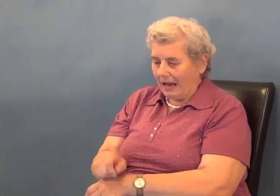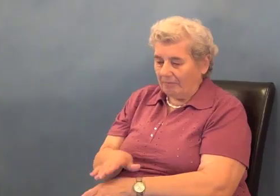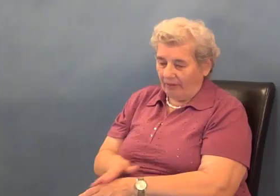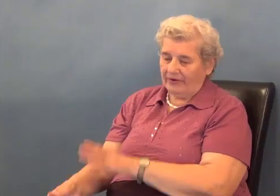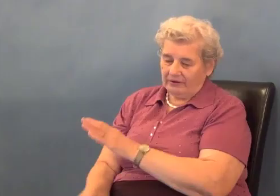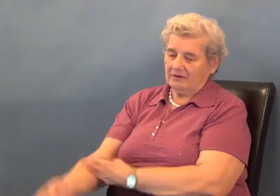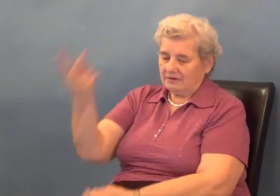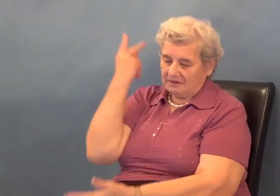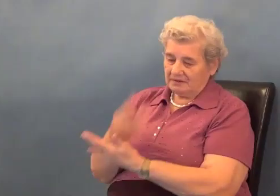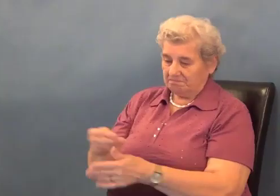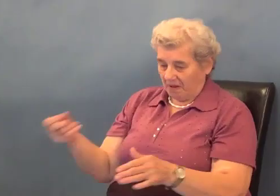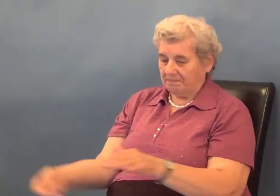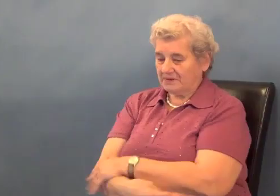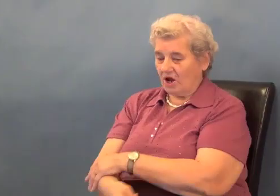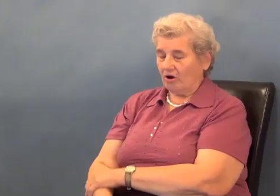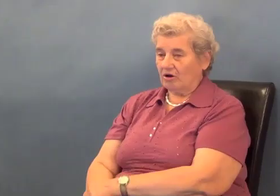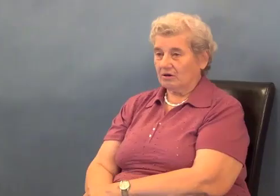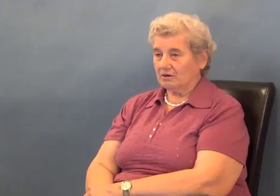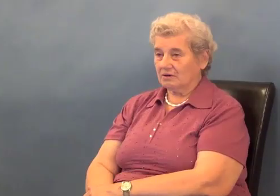Albo poślizgnął się i upadł.